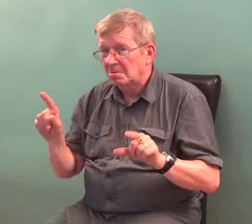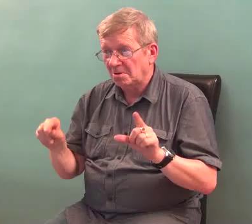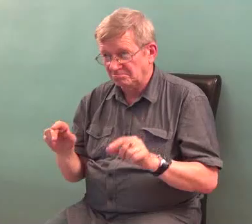Tak?